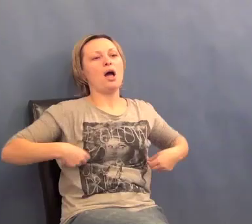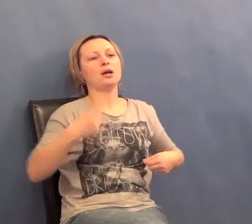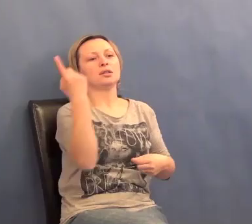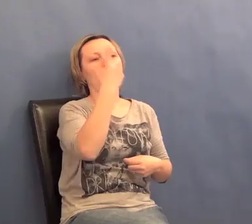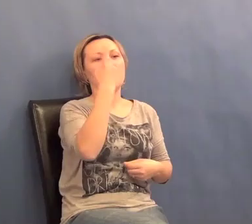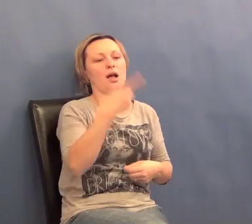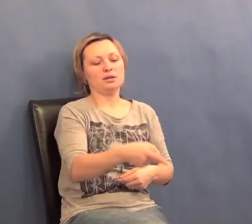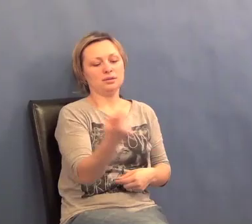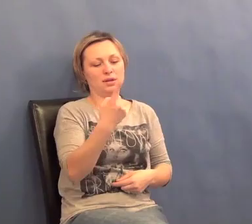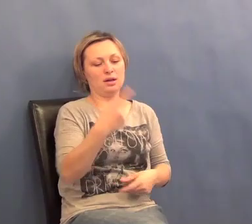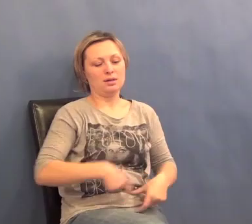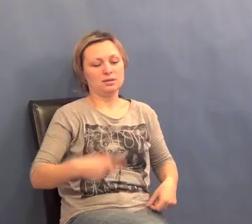I jest zakaz noszenia bikini.